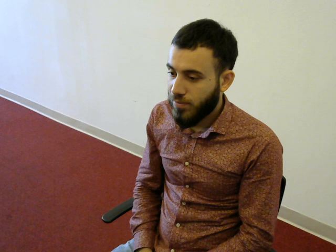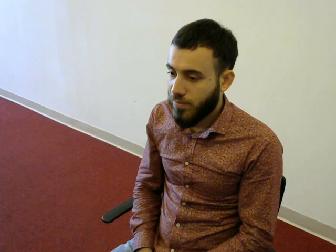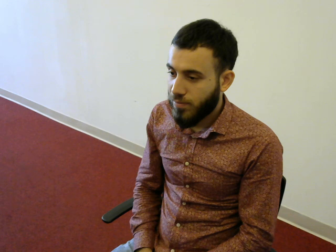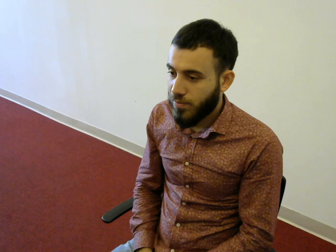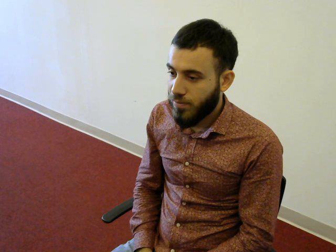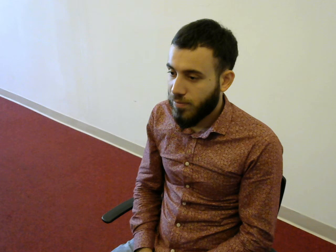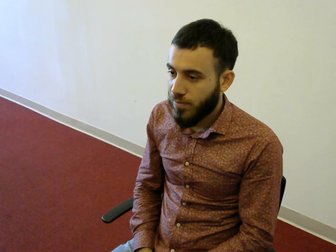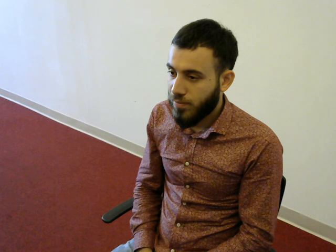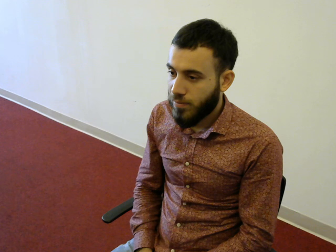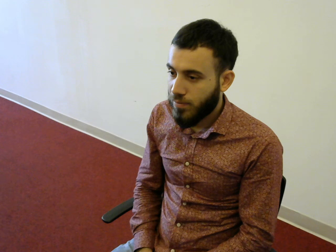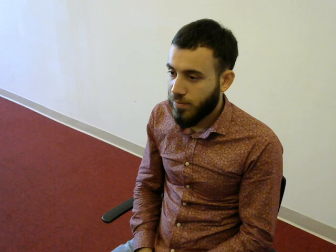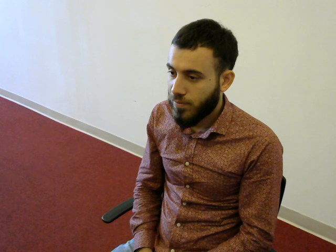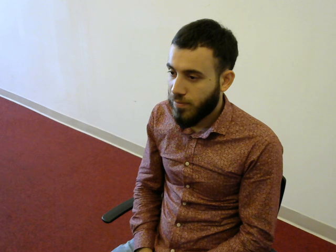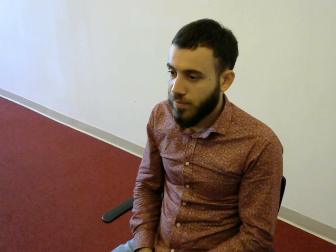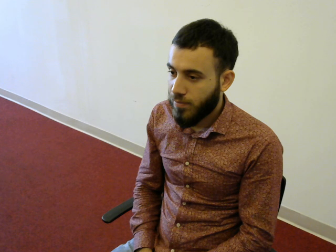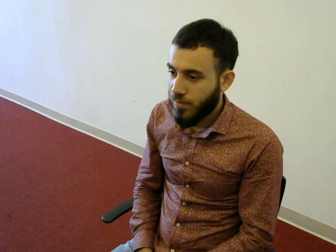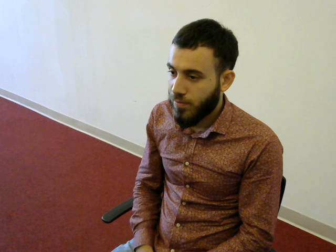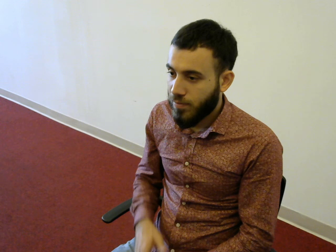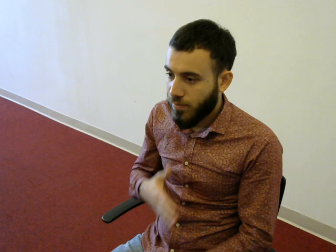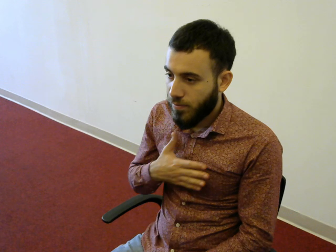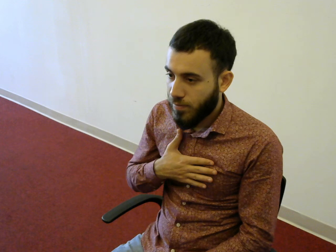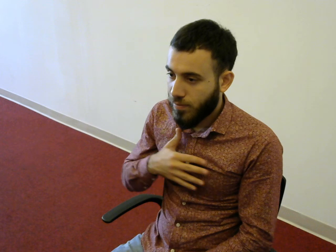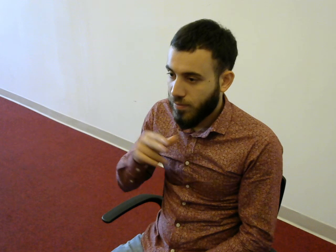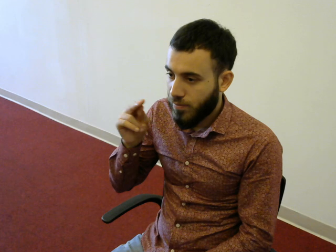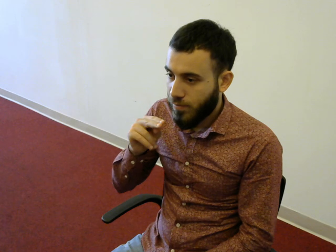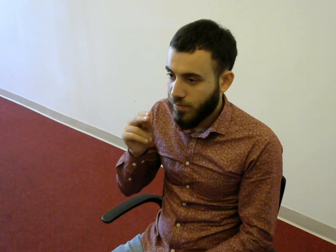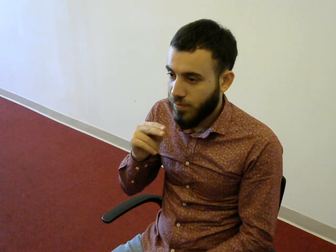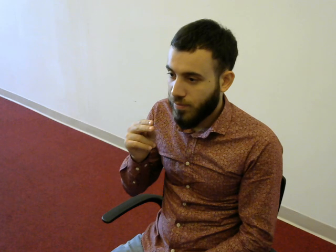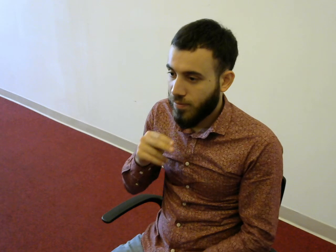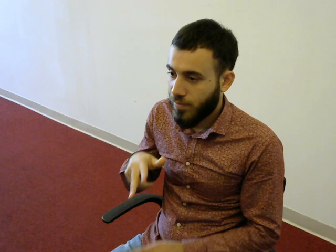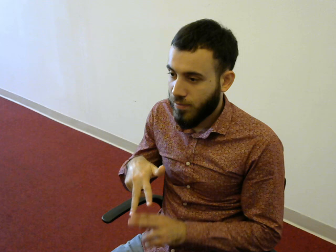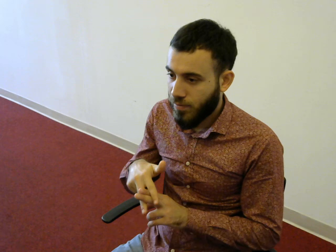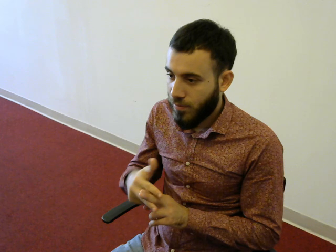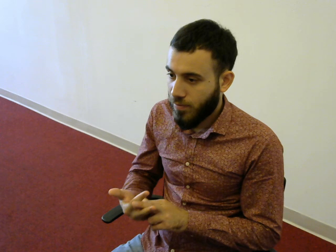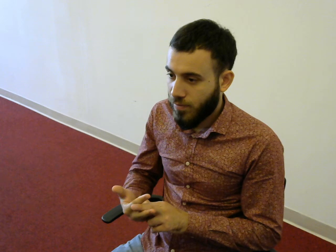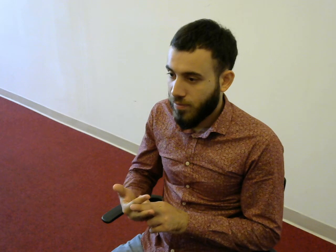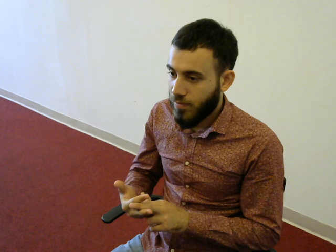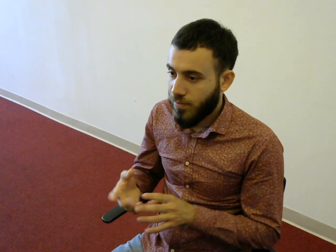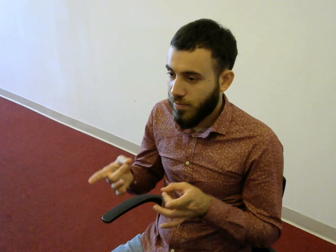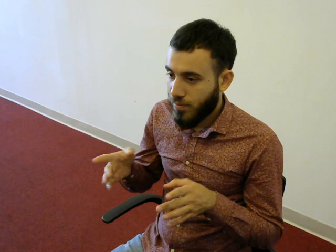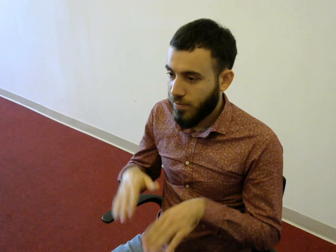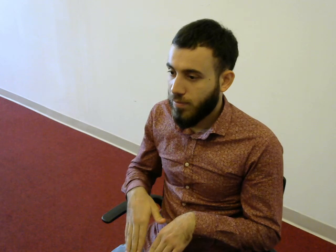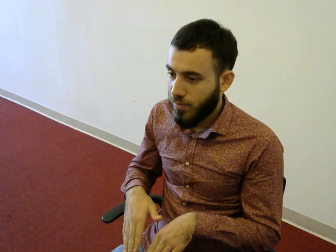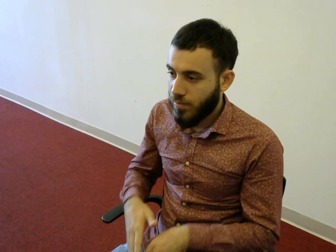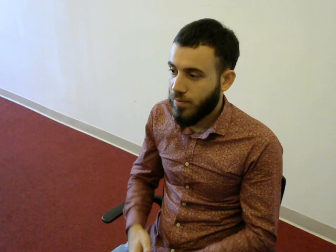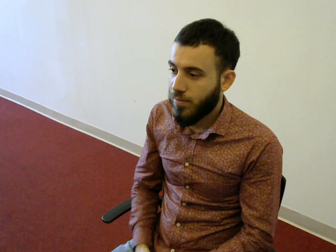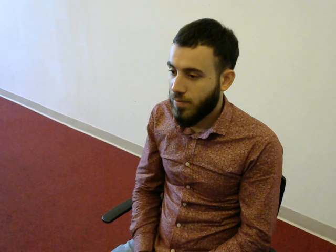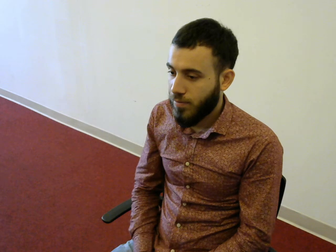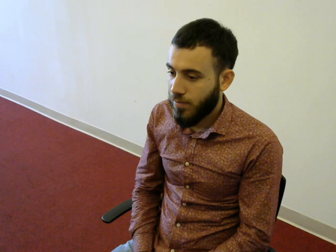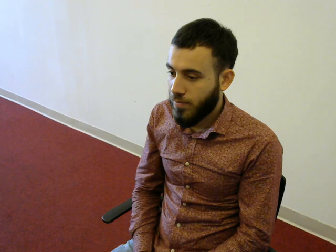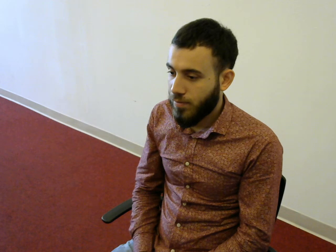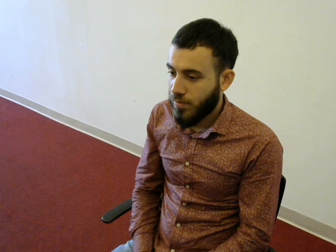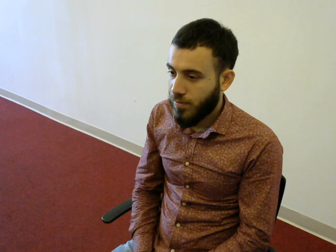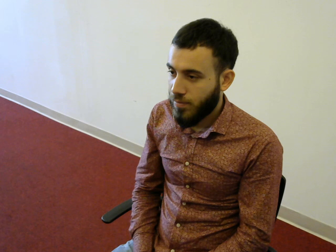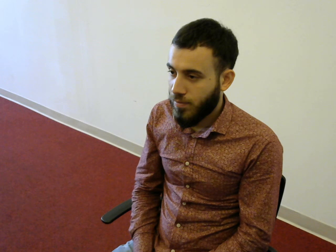Mənim təhsilim yarımçıq qalıb